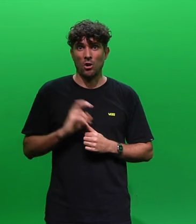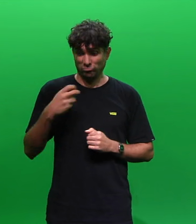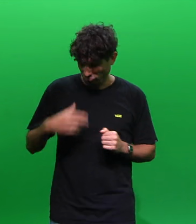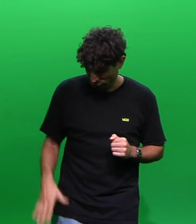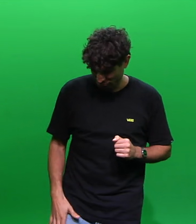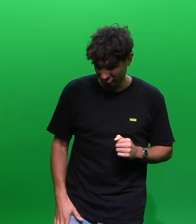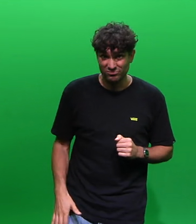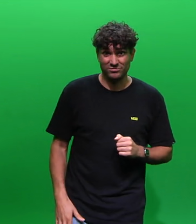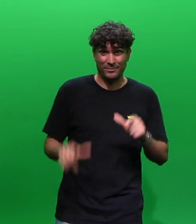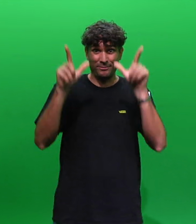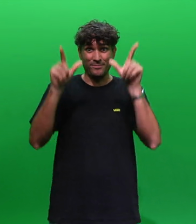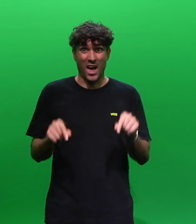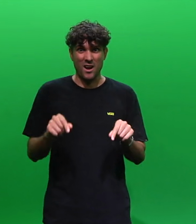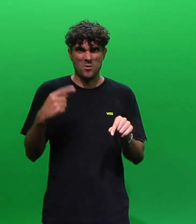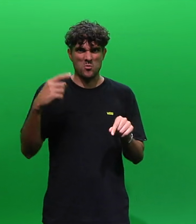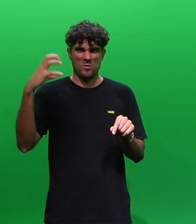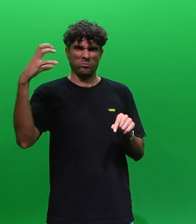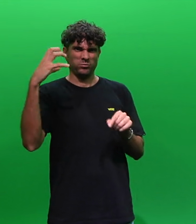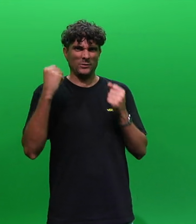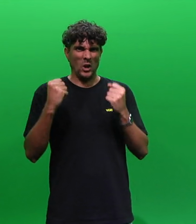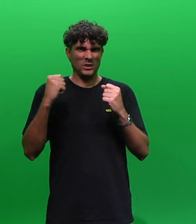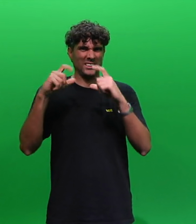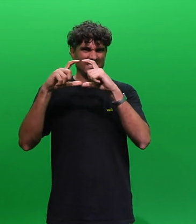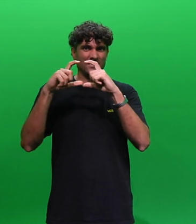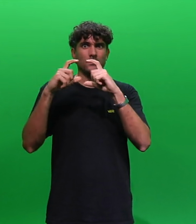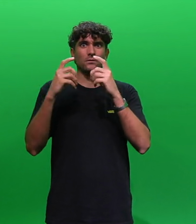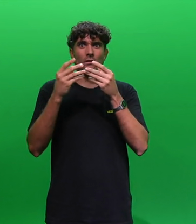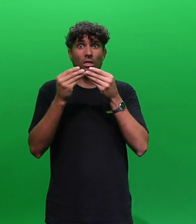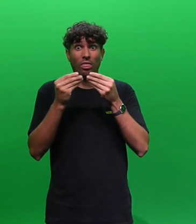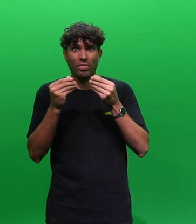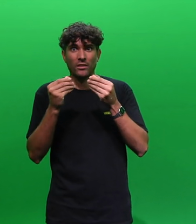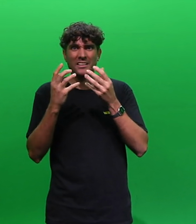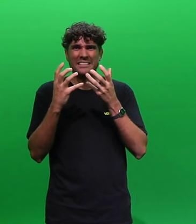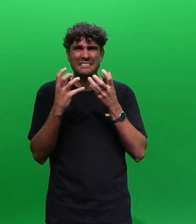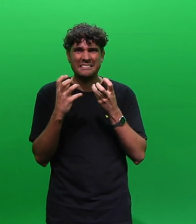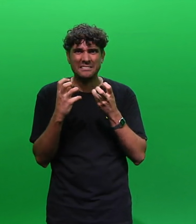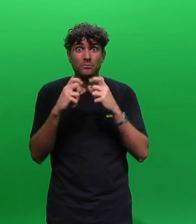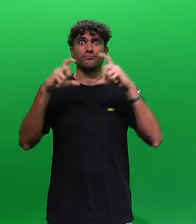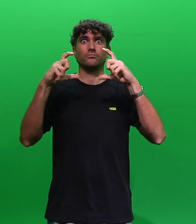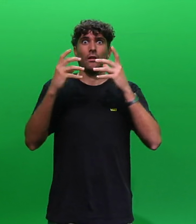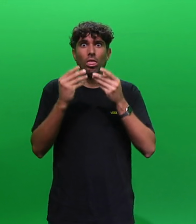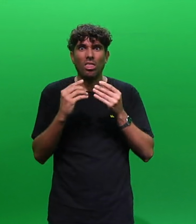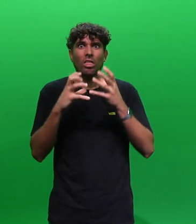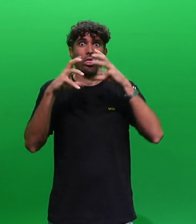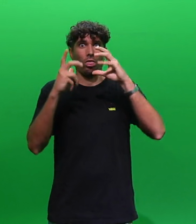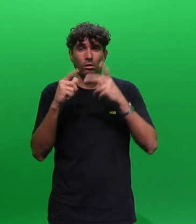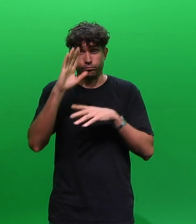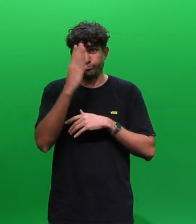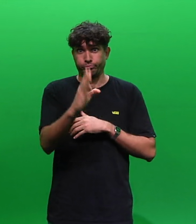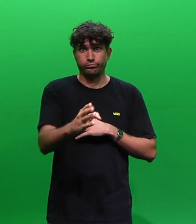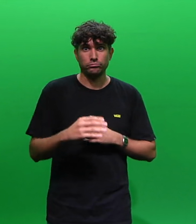A més, a la cama dreta em va sortir una taca gran i després va desaparèixer, es va assecar i va tornar a aparèixer, i va anar apareixent i desapareixent.